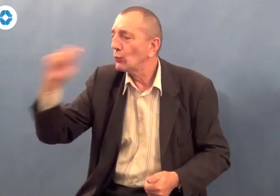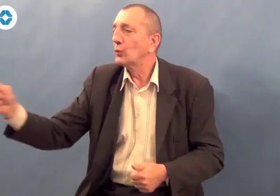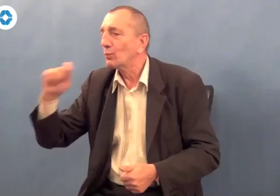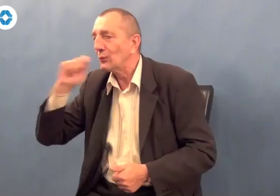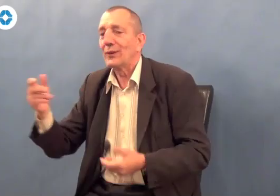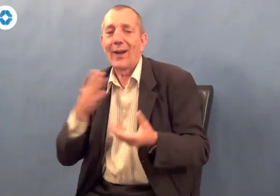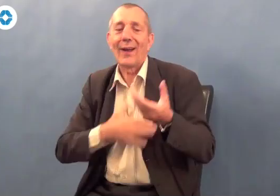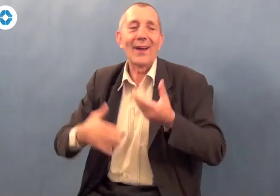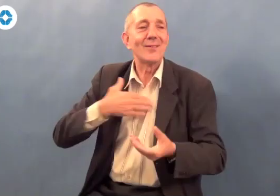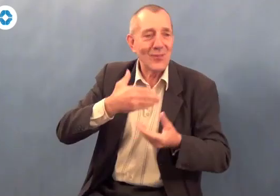Ucieszyli się i podziękowali.